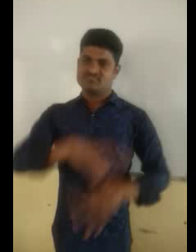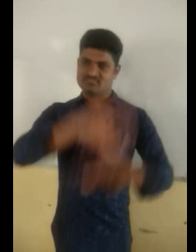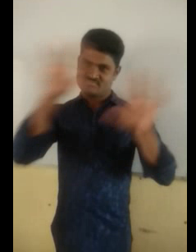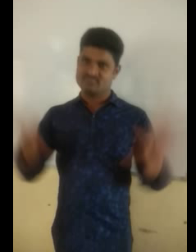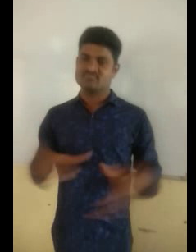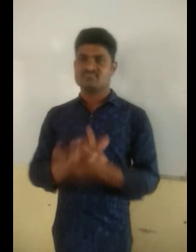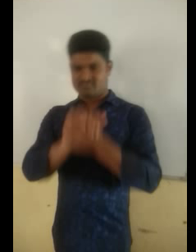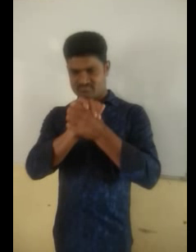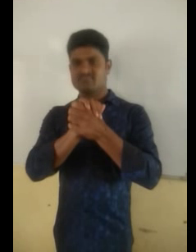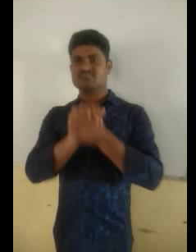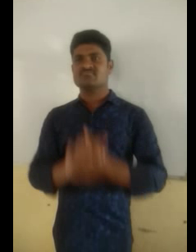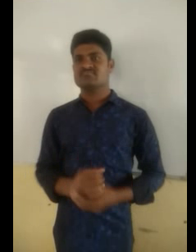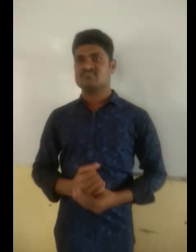we are all with you